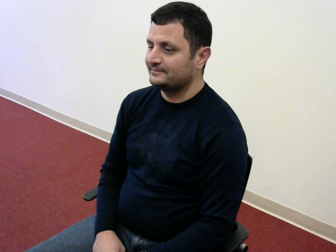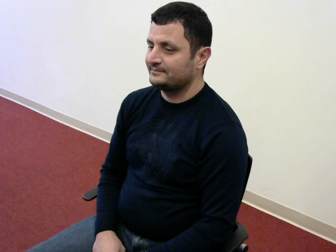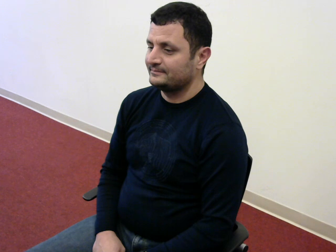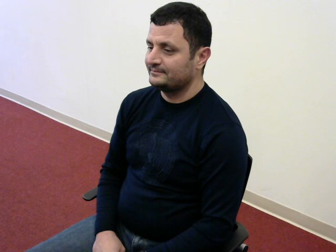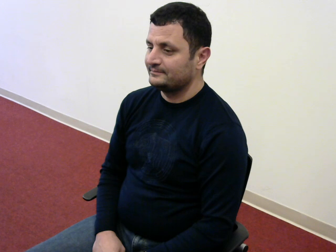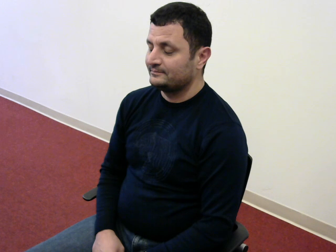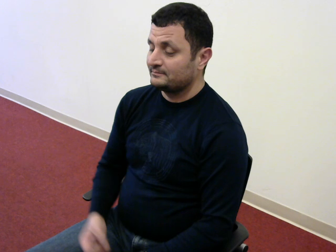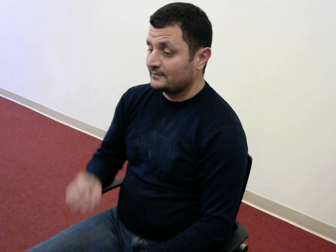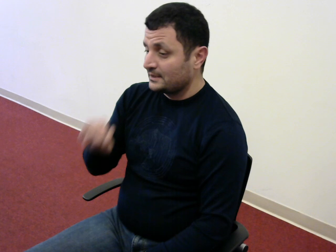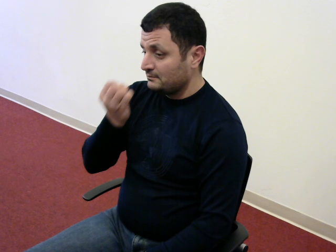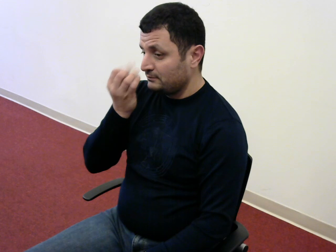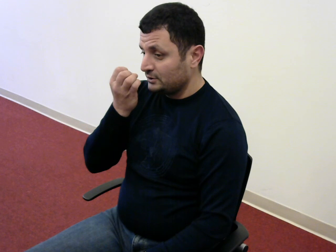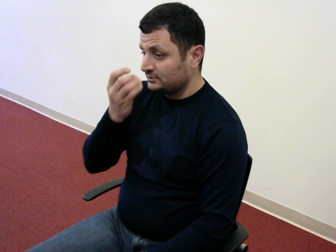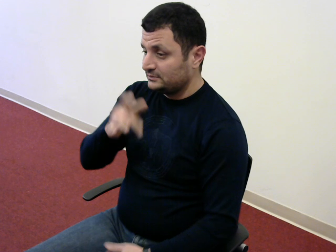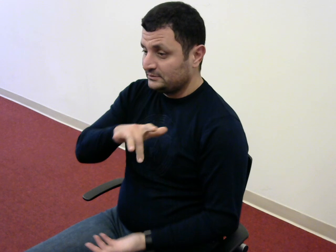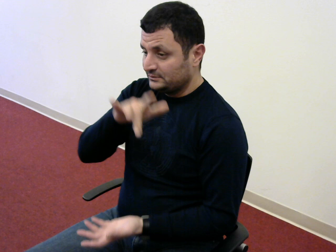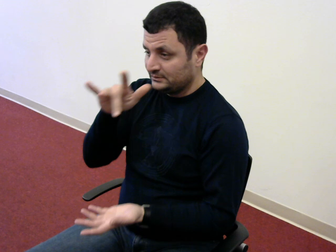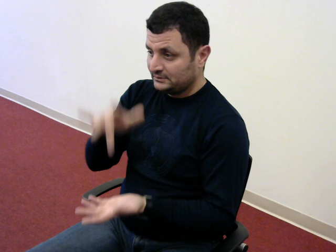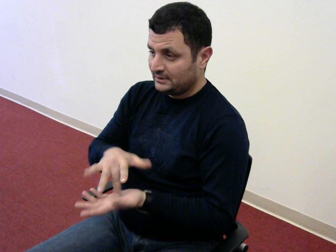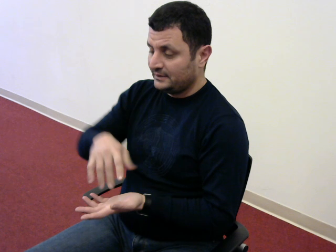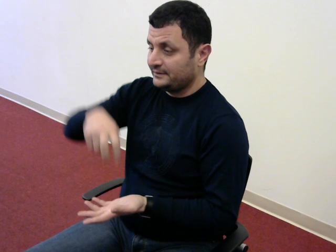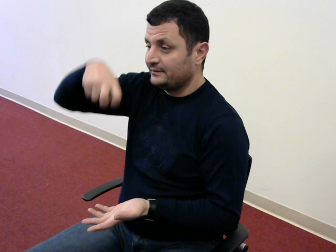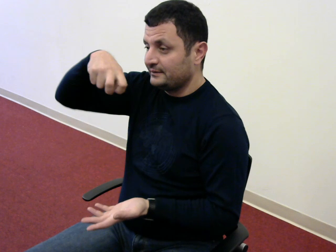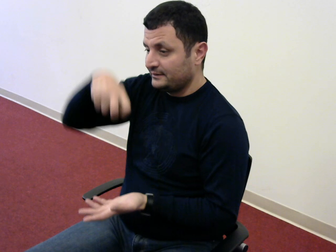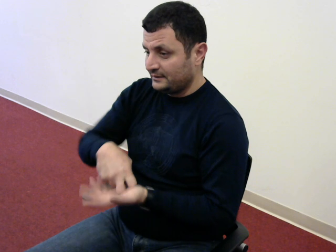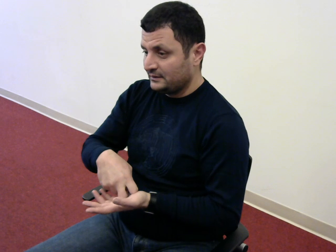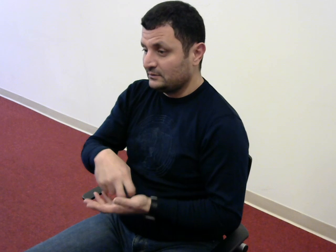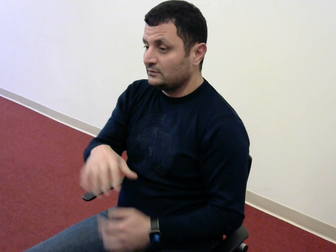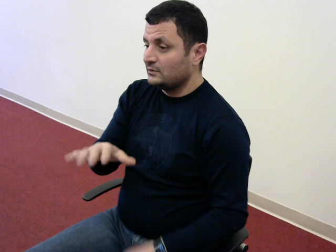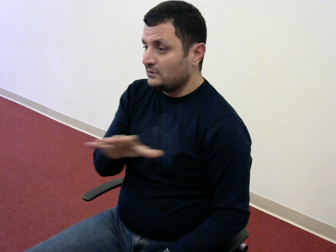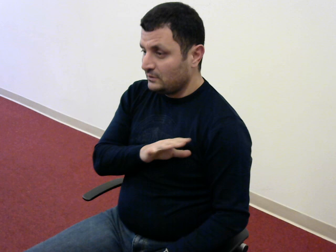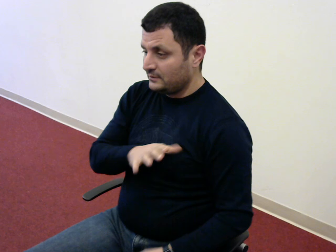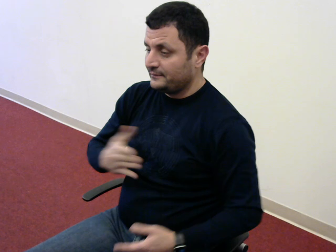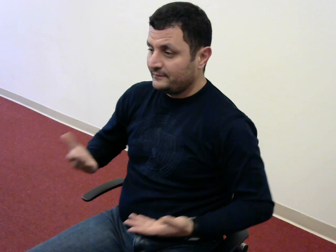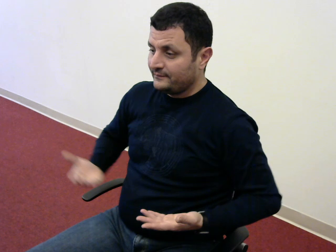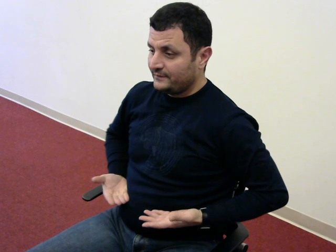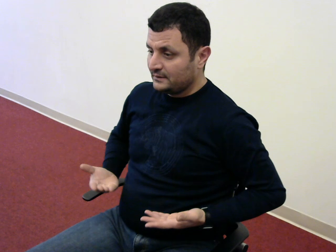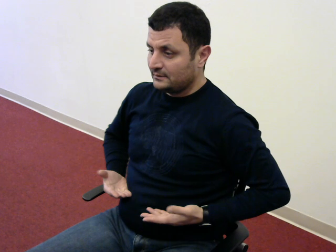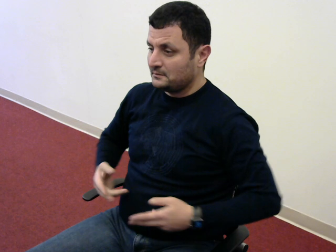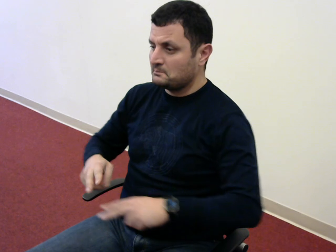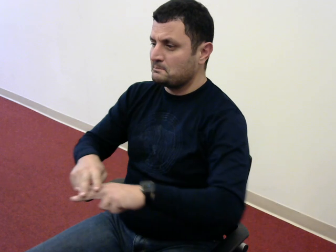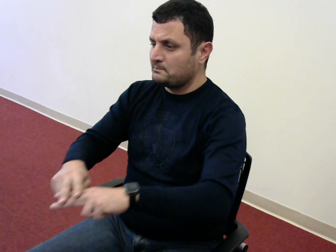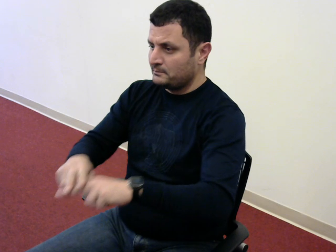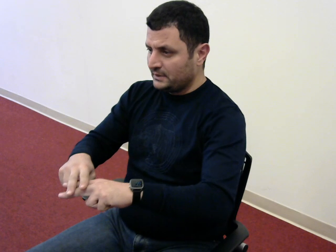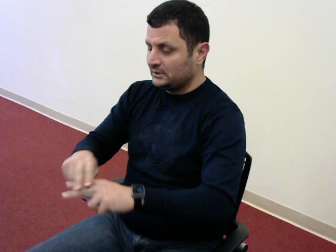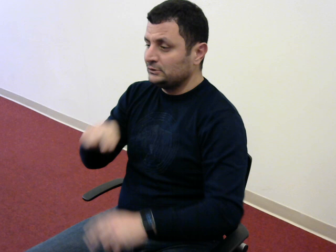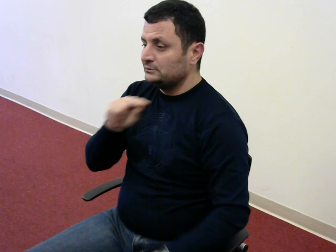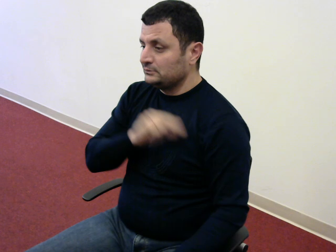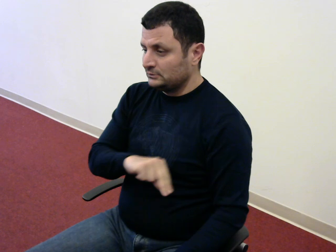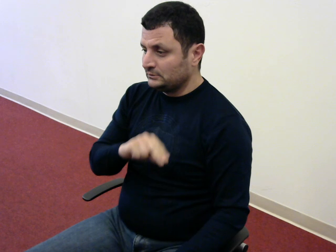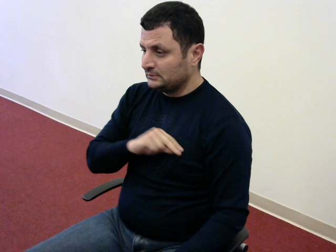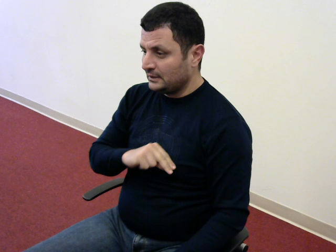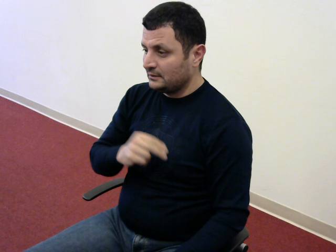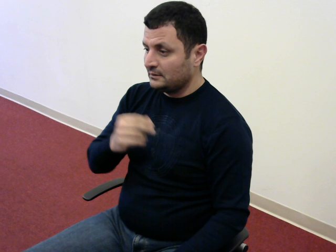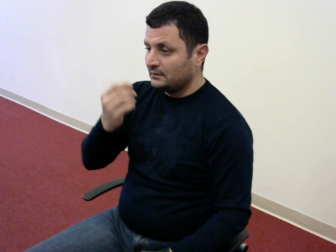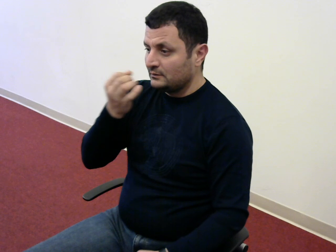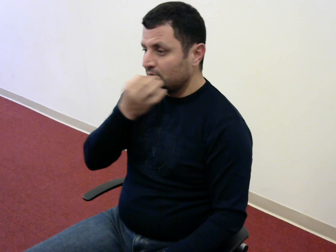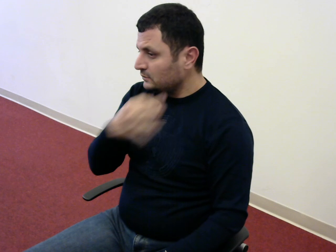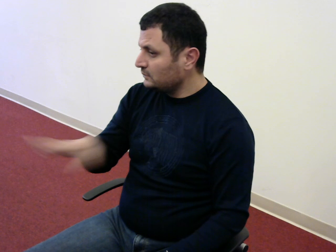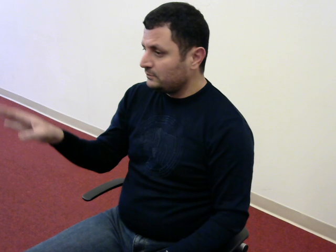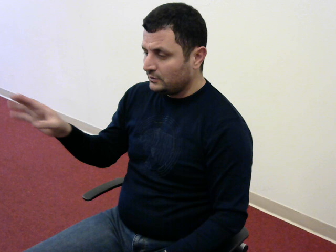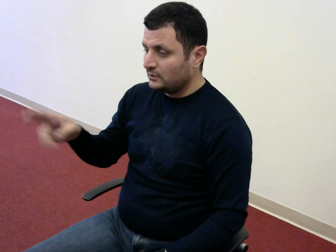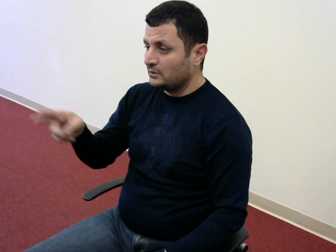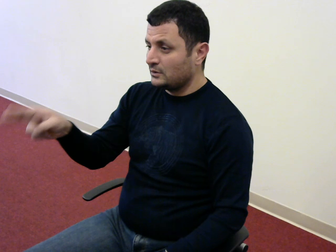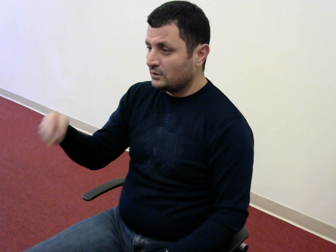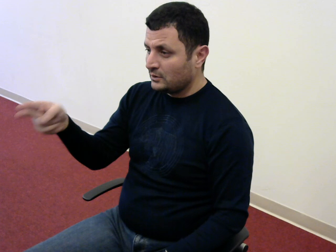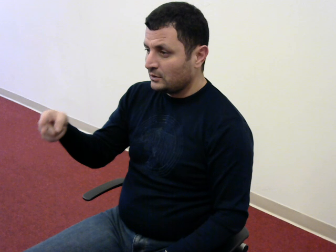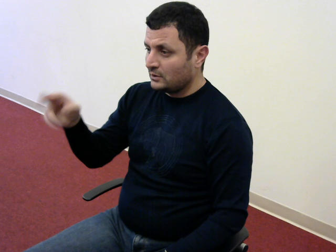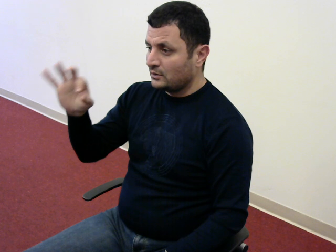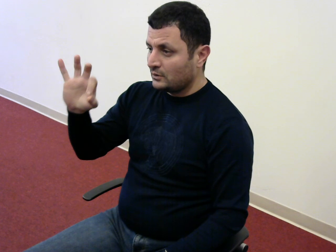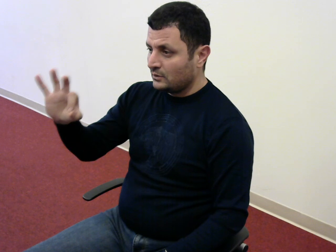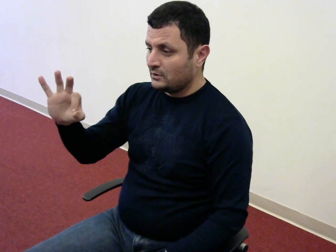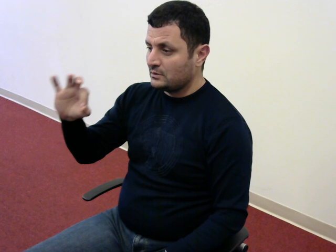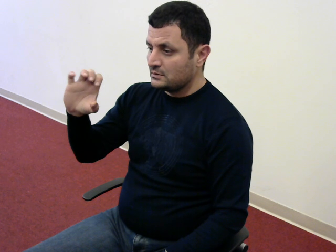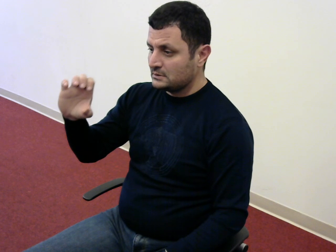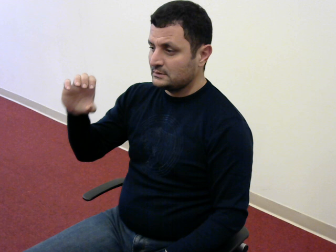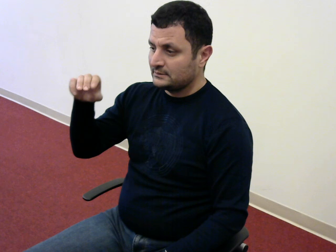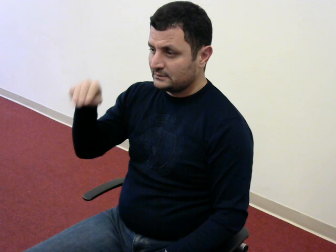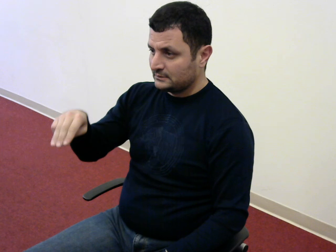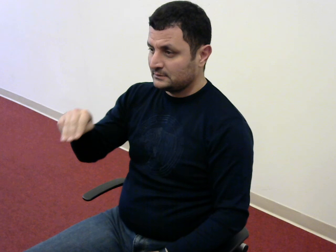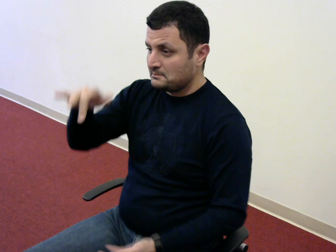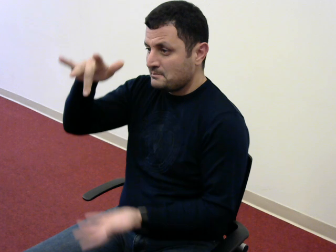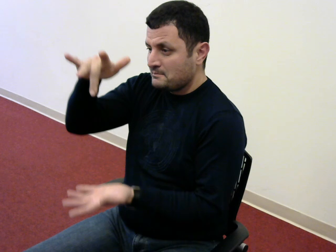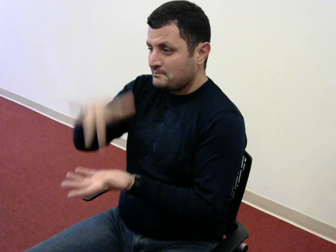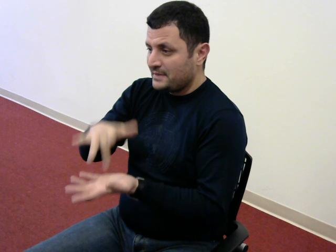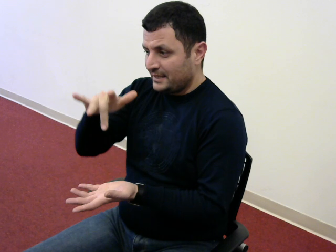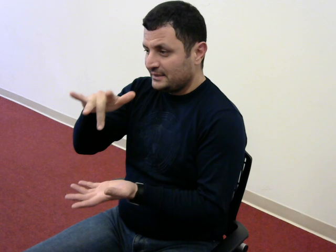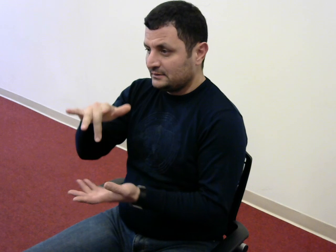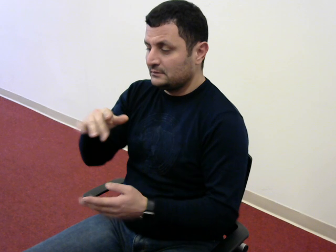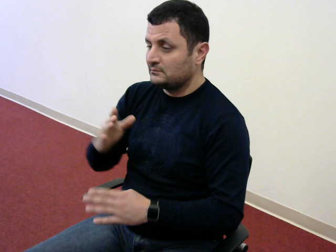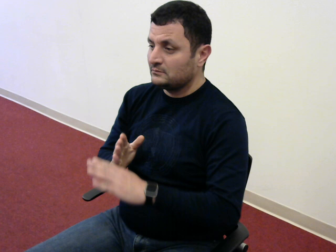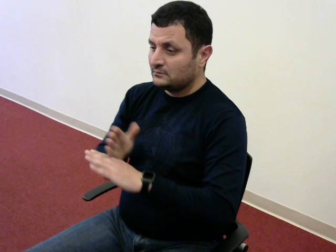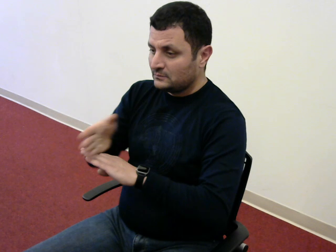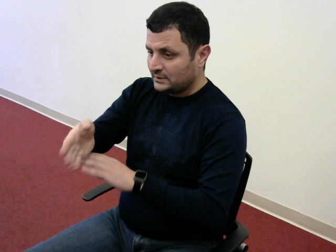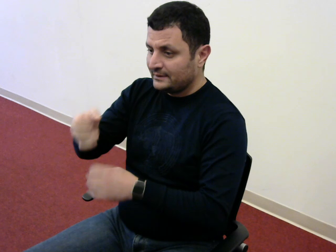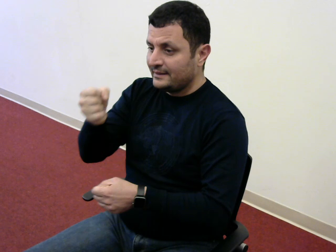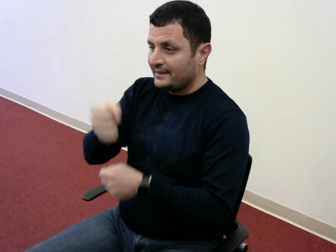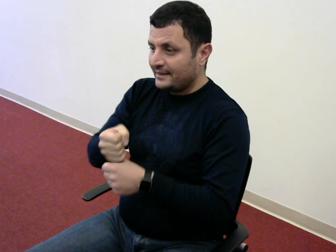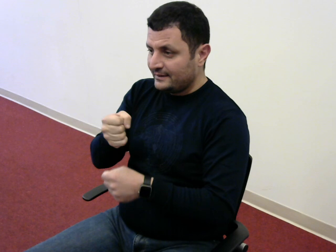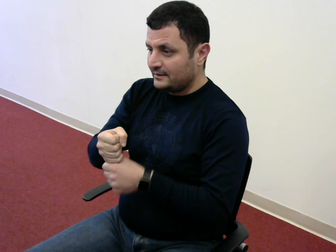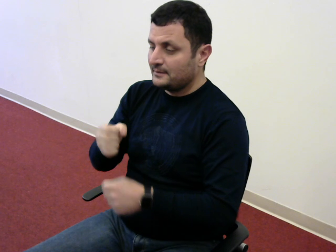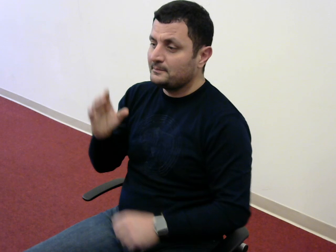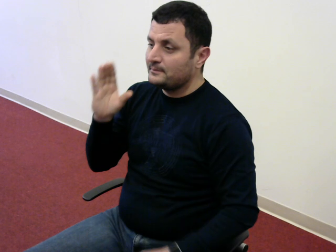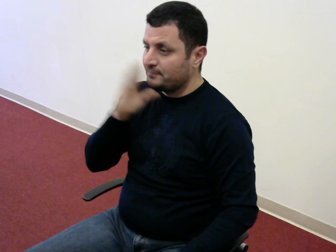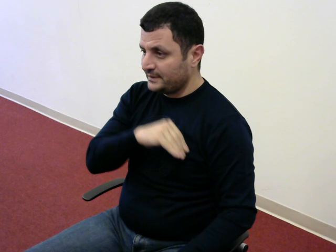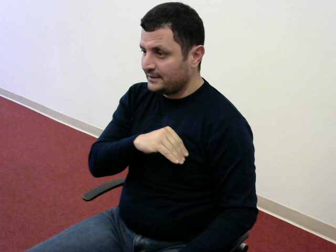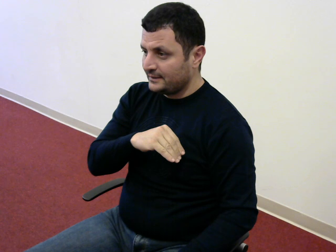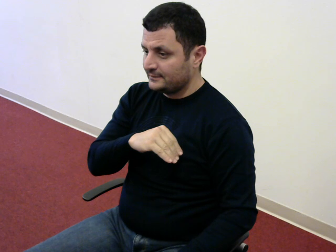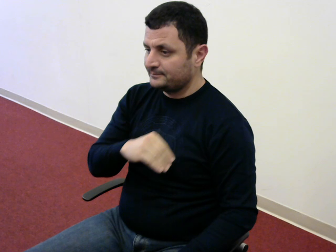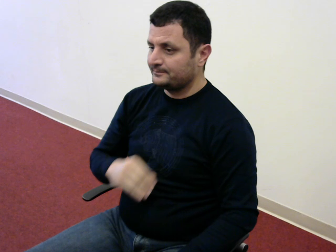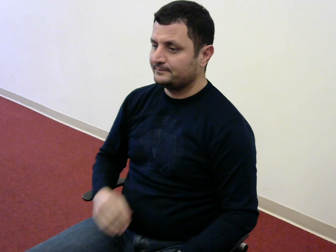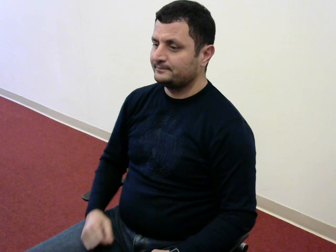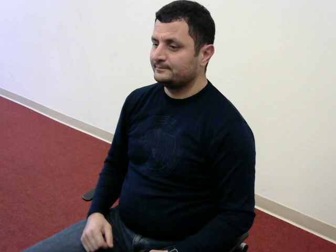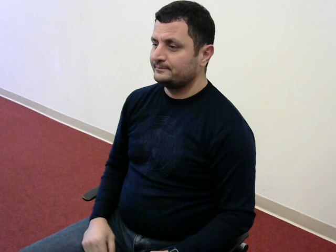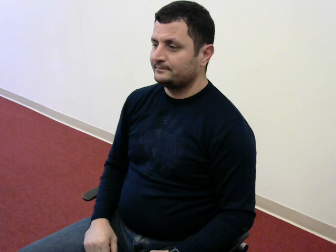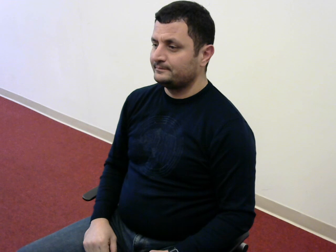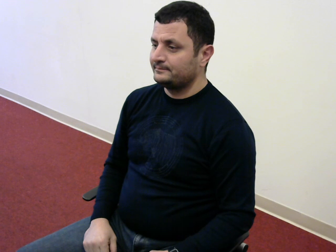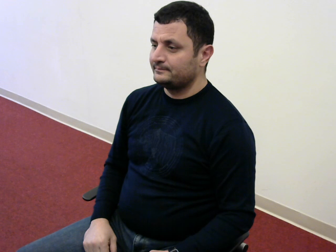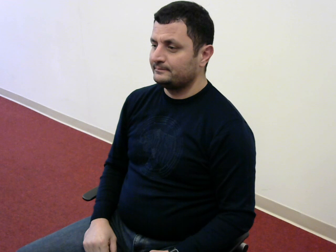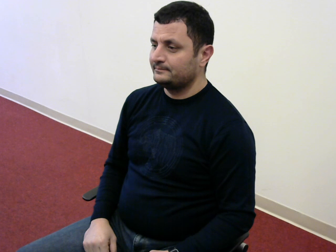Bakı şəhərində qeydiyyatda olan vətəndaşlar paytaxtda işləyən istənilən DOST mərkəzinə yaxınlaşa bilər